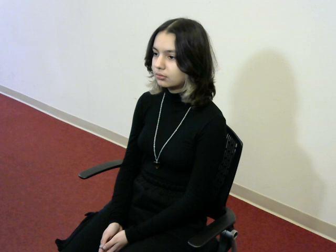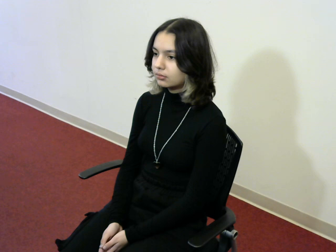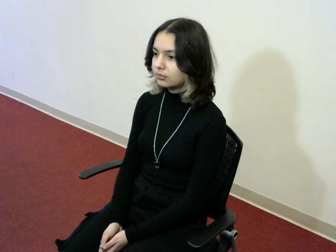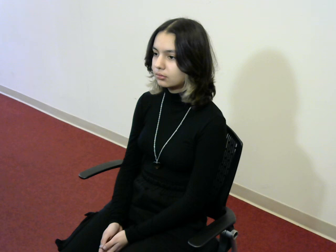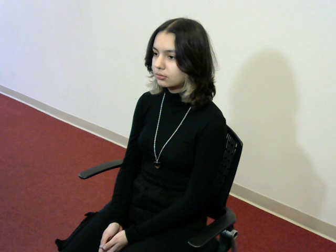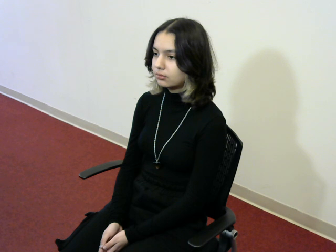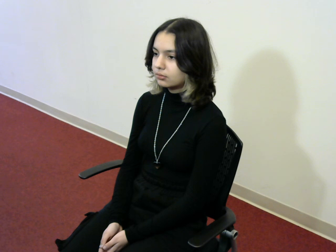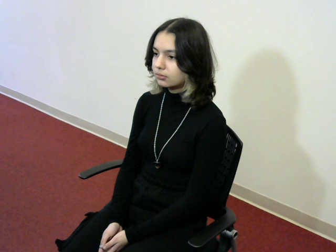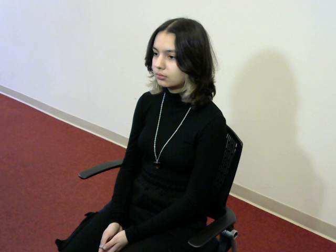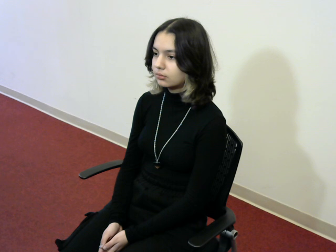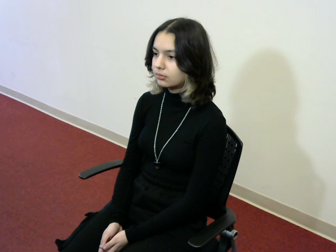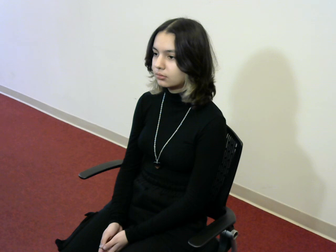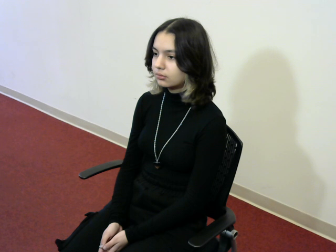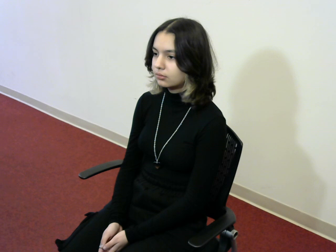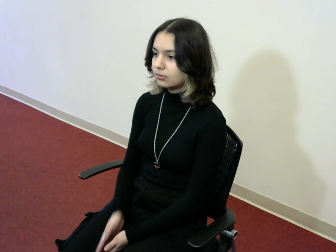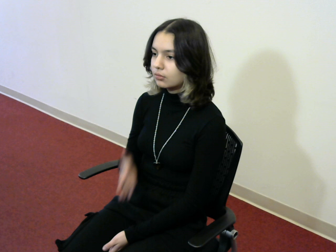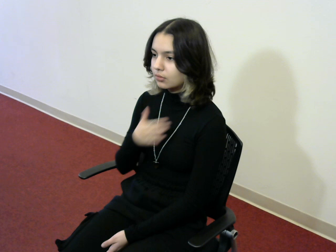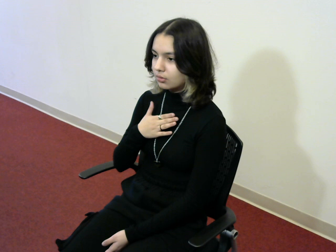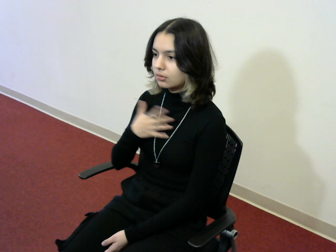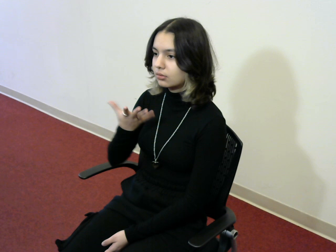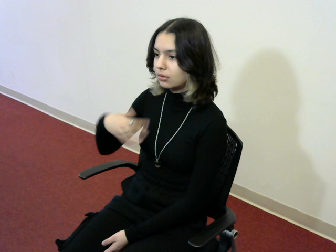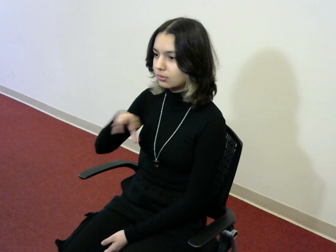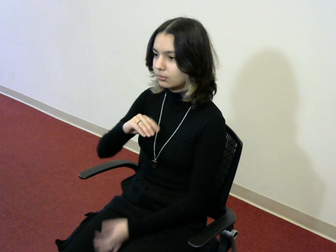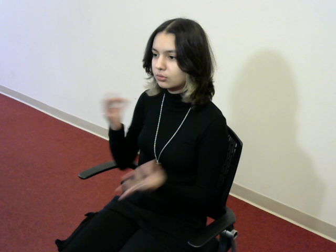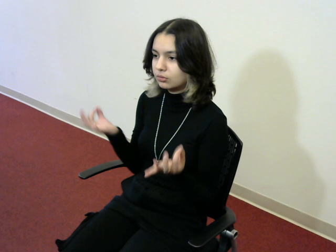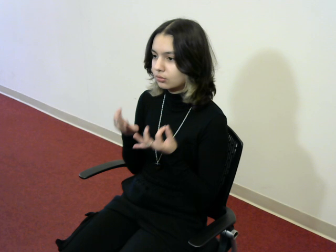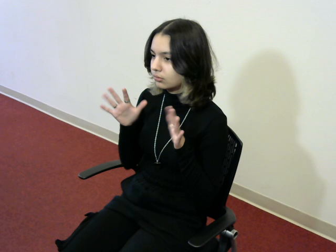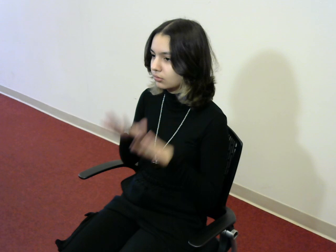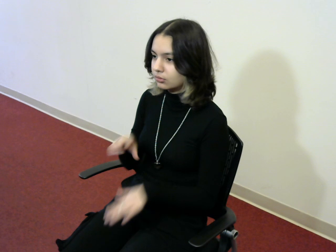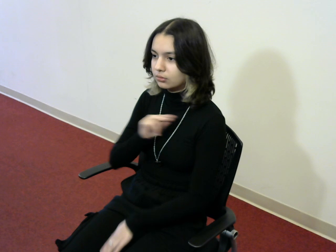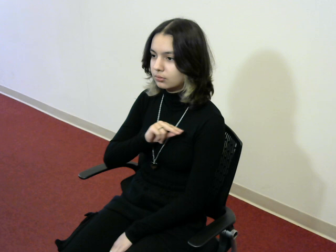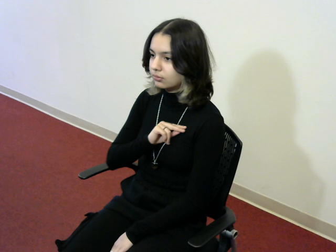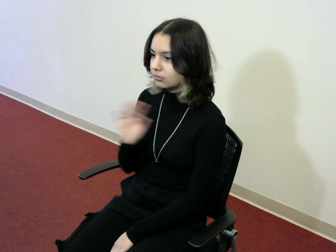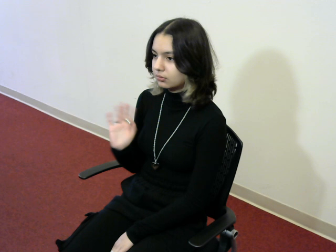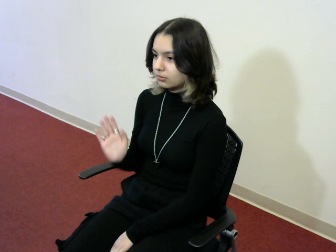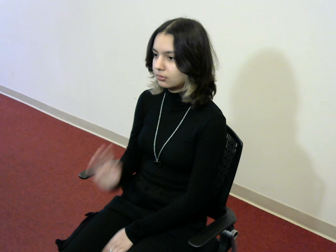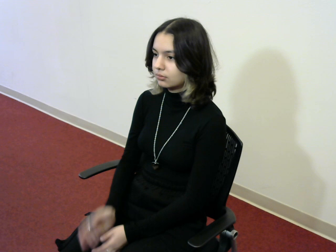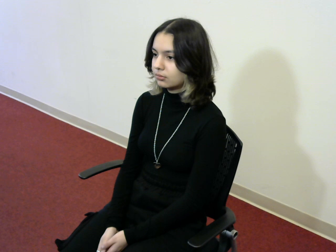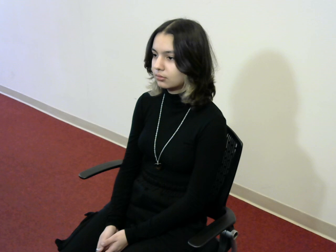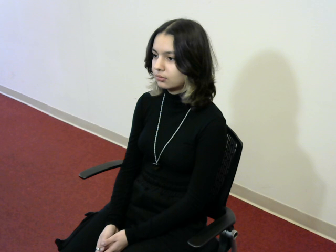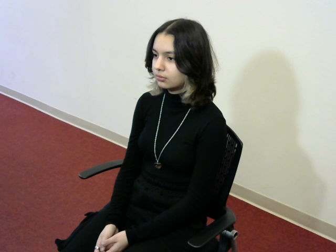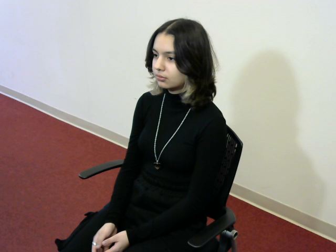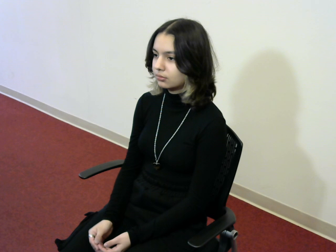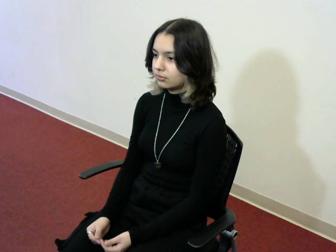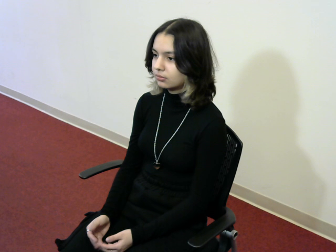Biz heç yerdə işləmirik